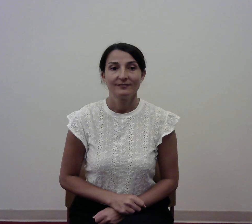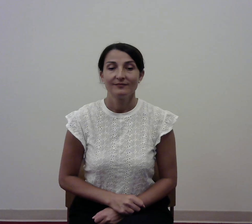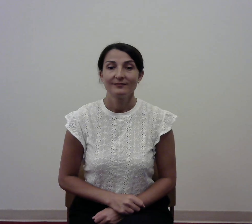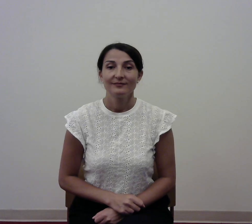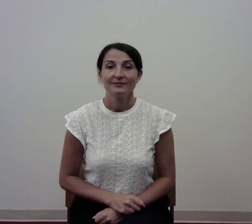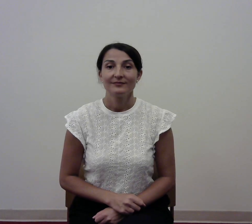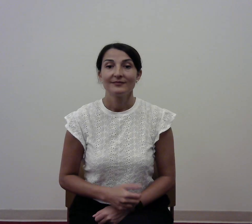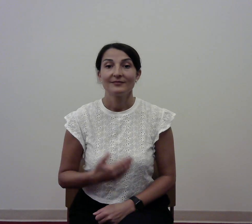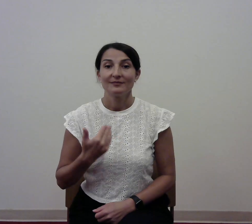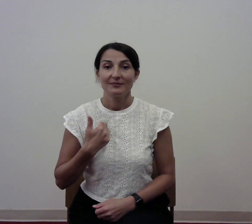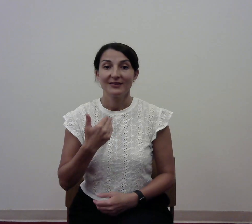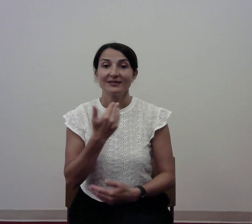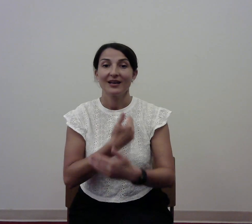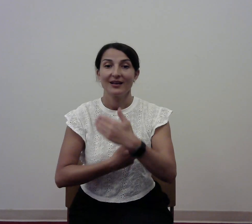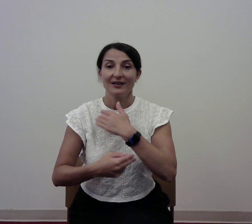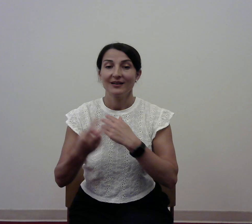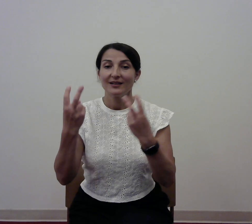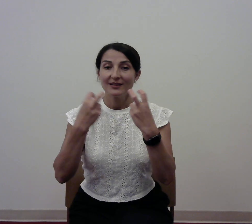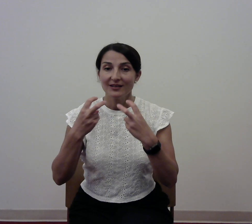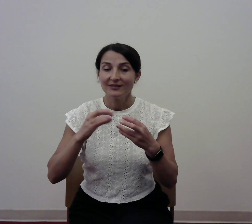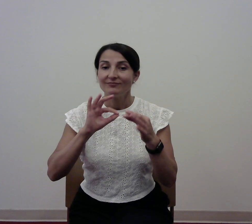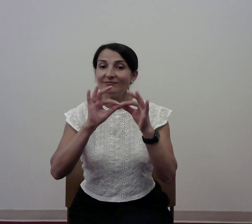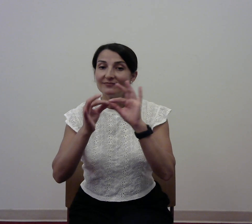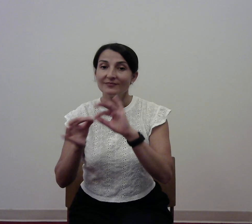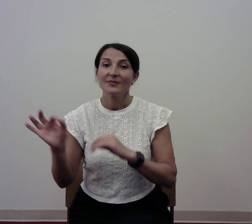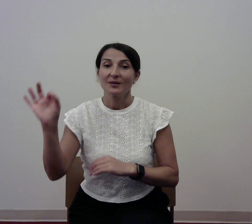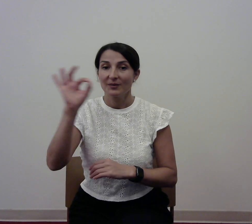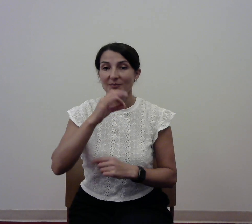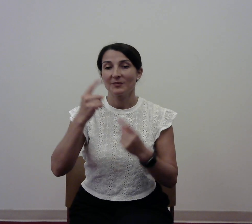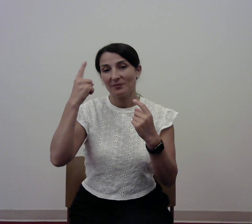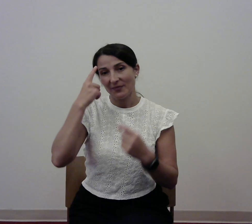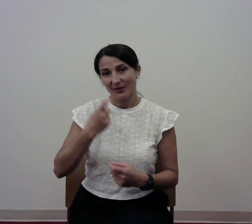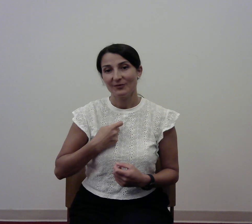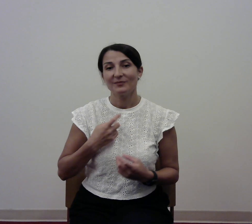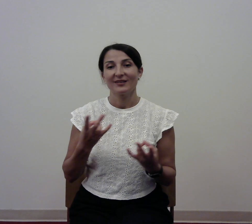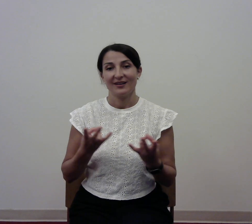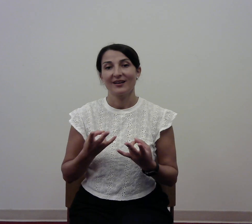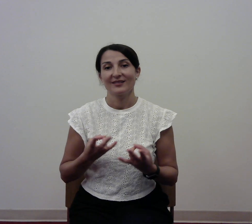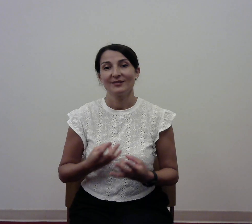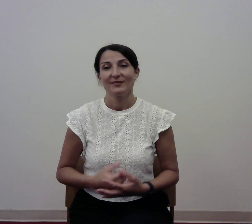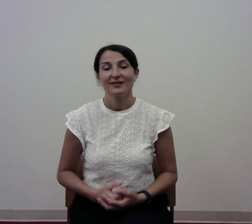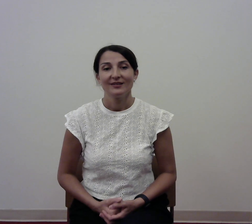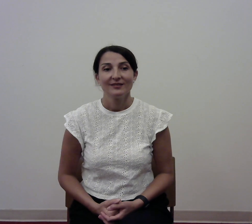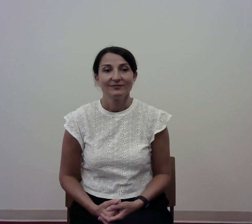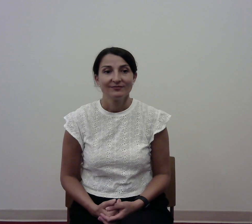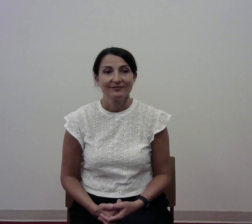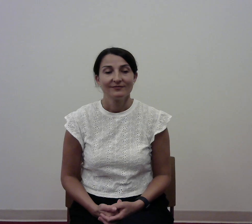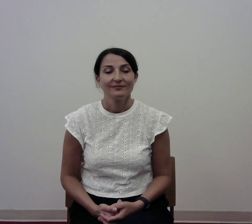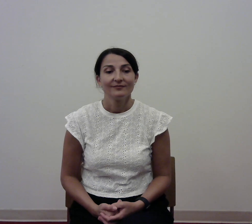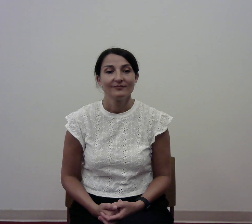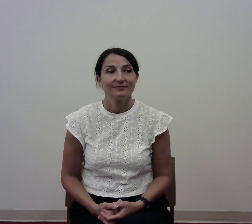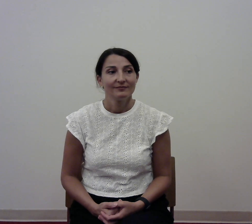Mənə əlillik müayinəsinin nəticəsi barədə məlumat lazımdır